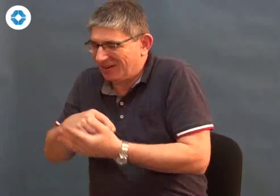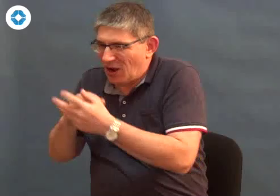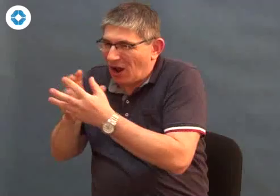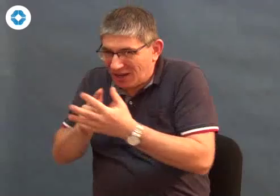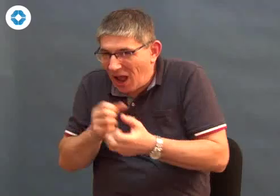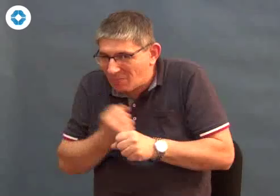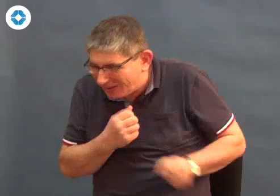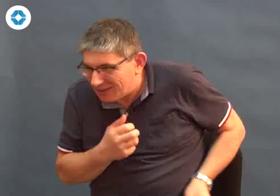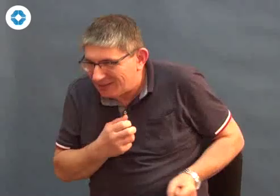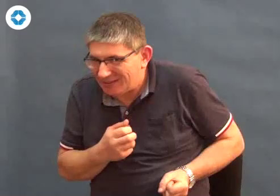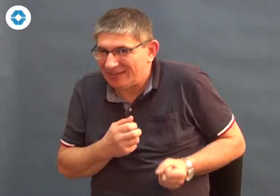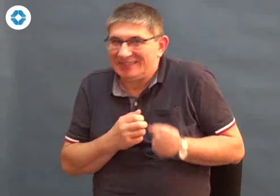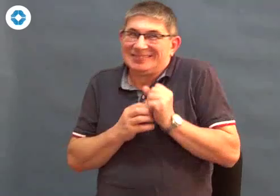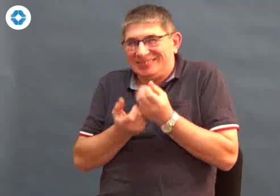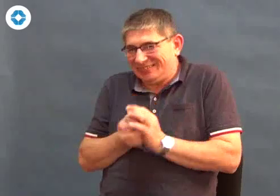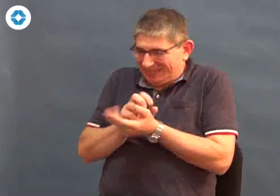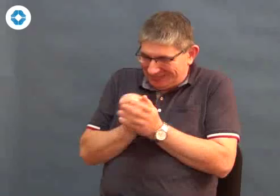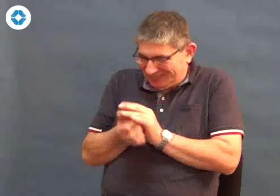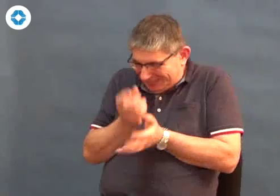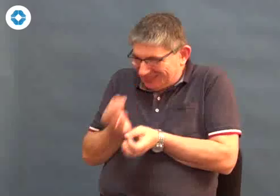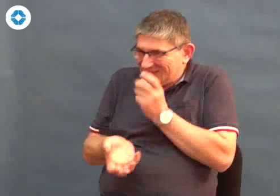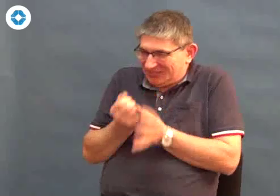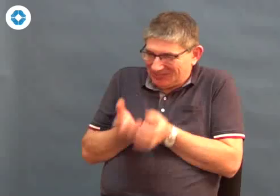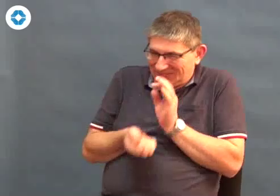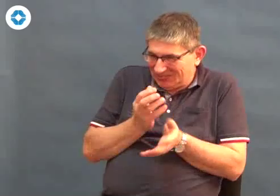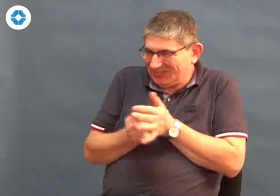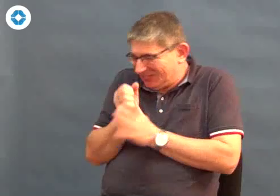Chłopiec udaje, że bawi się kamieniem.